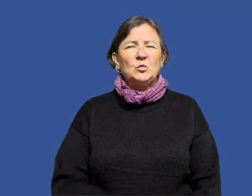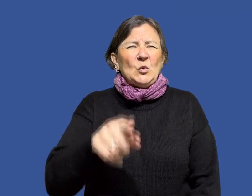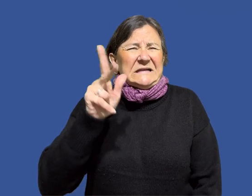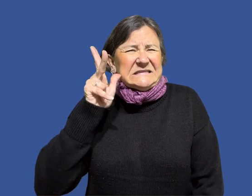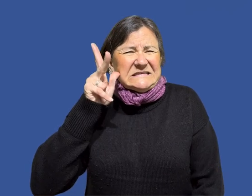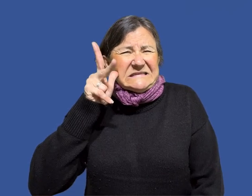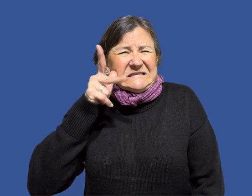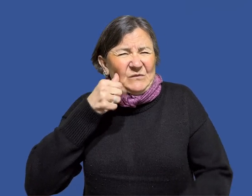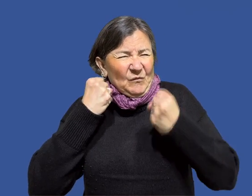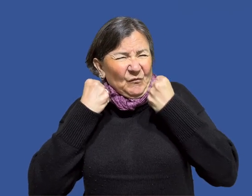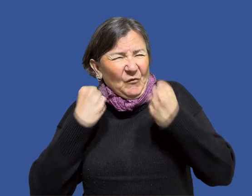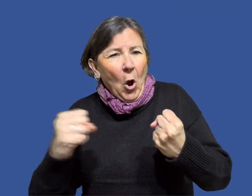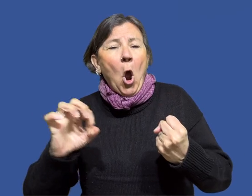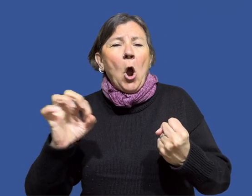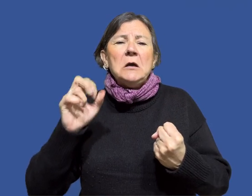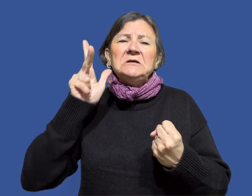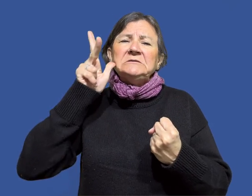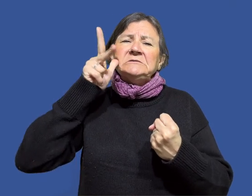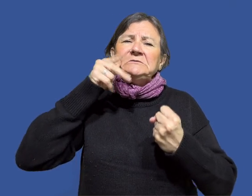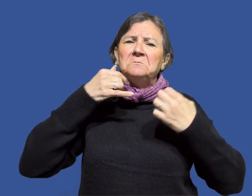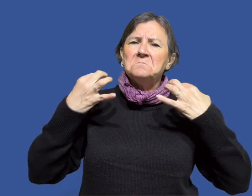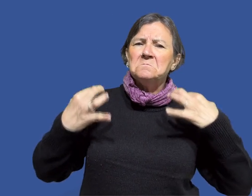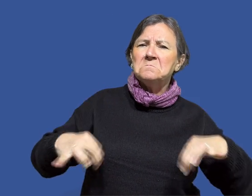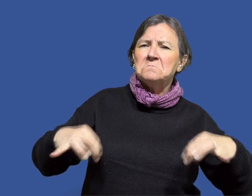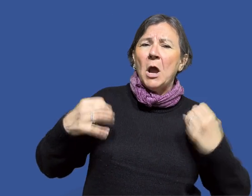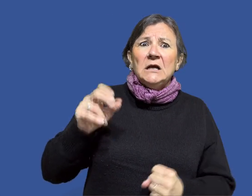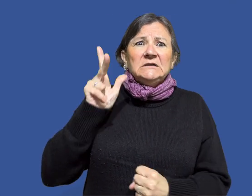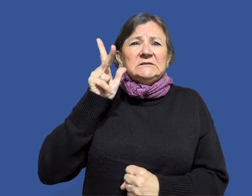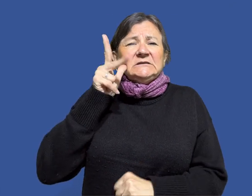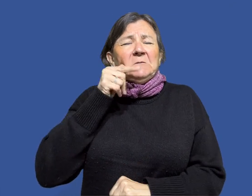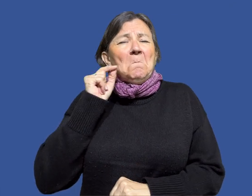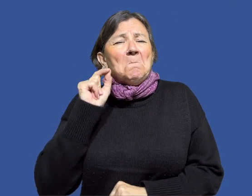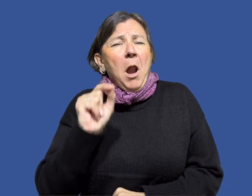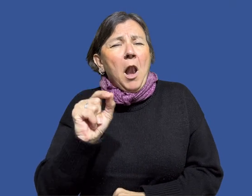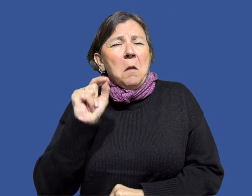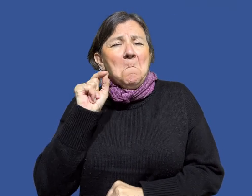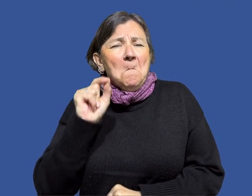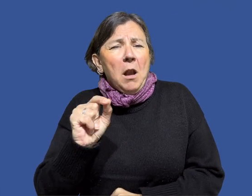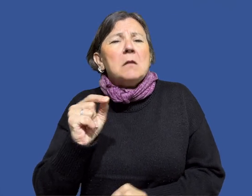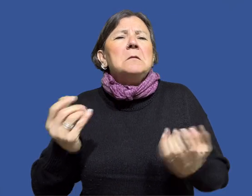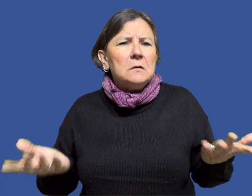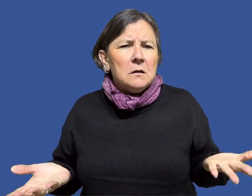El dolor que sent és constant i agut, o apareix de cop i és punxant?